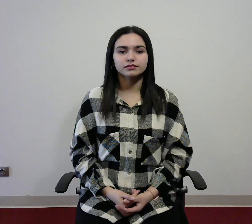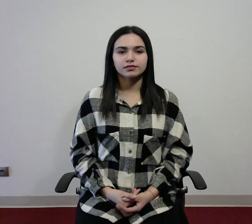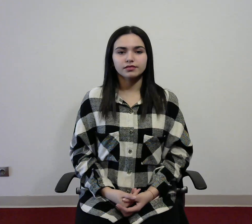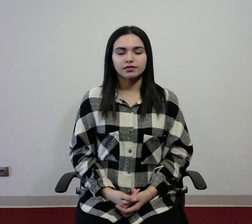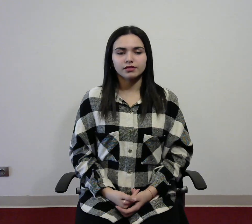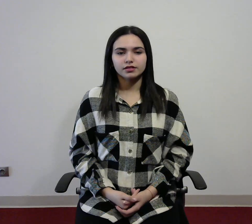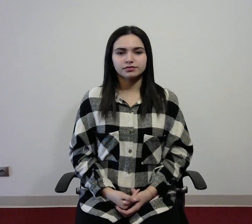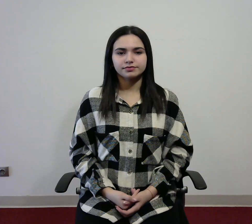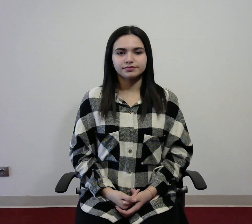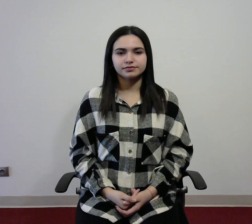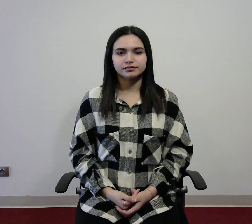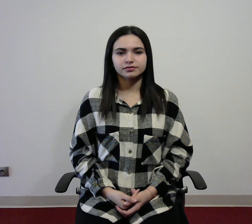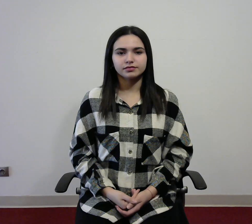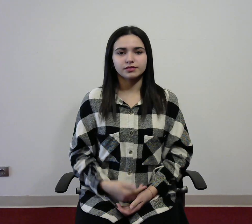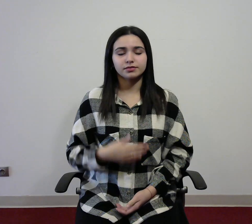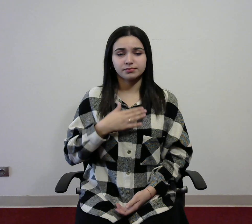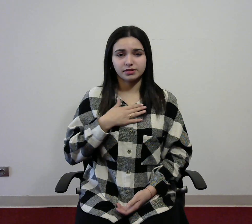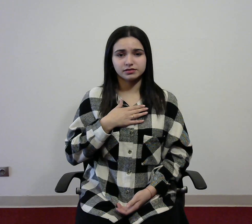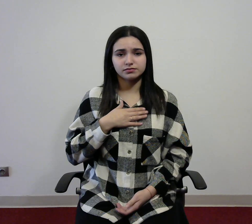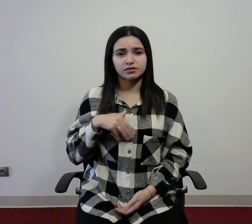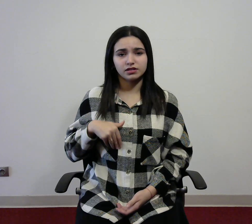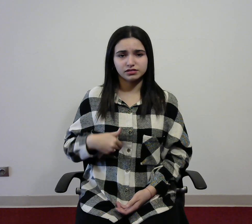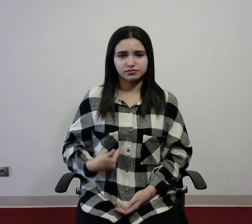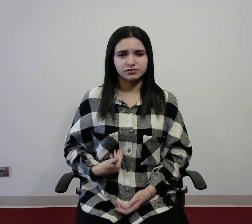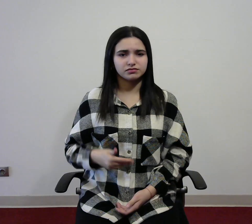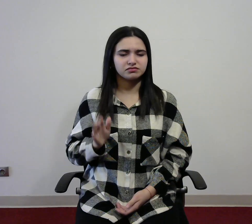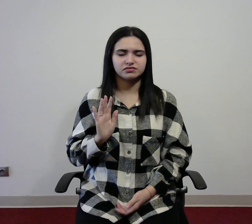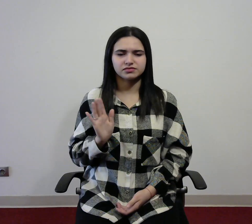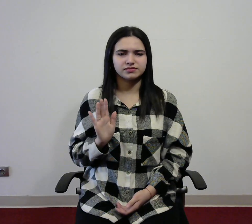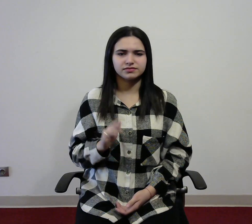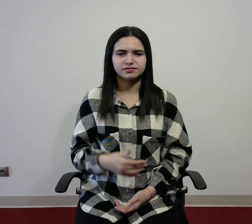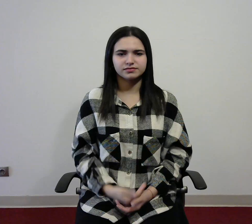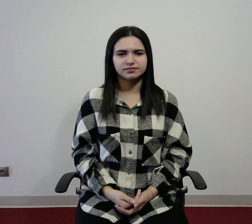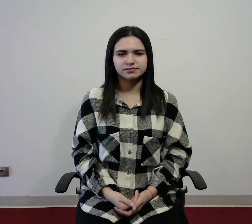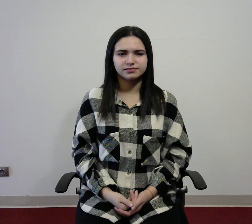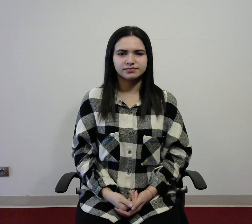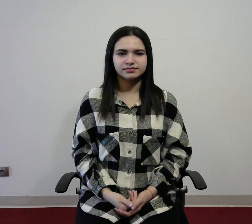Mən ac deyiləm